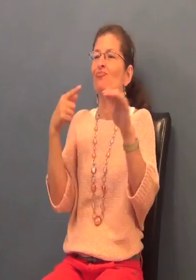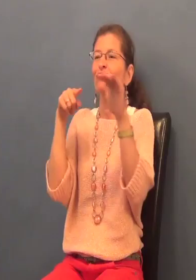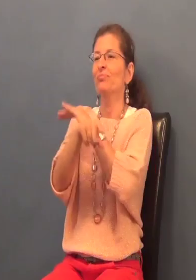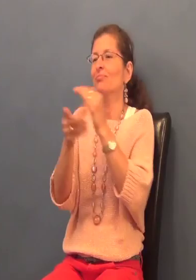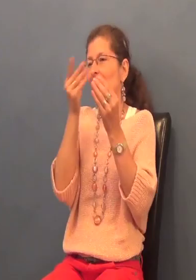Zniknęła.